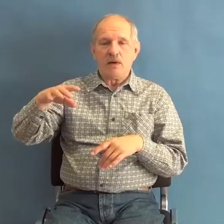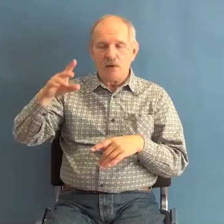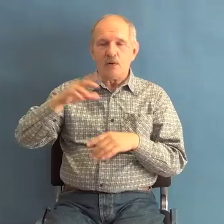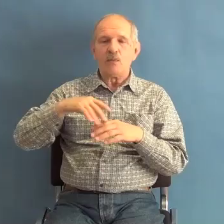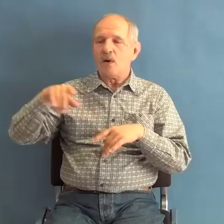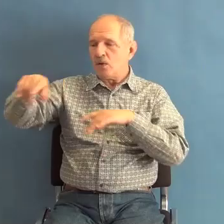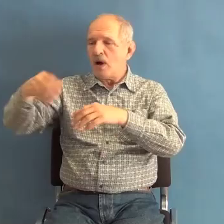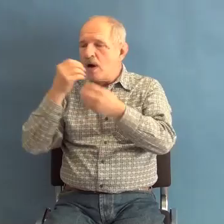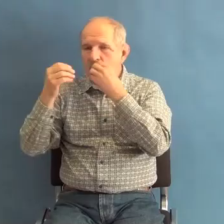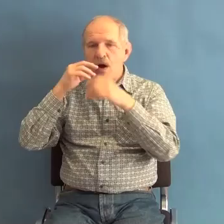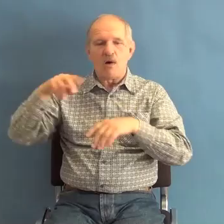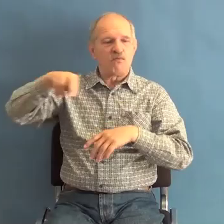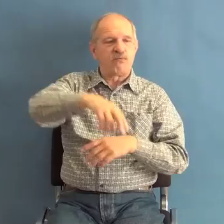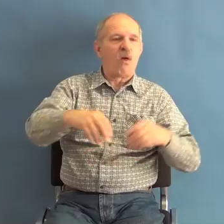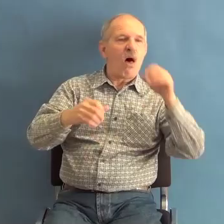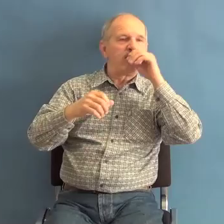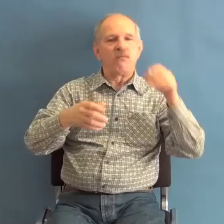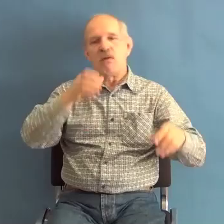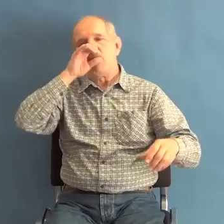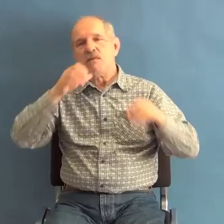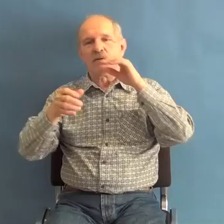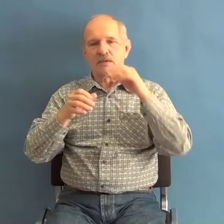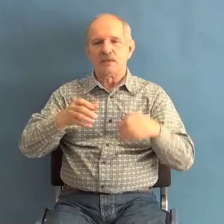Na przykład tu jedzą, a potem idą jedząc i pijąc.